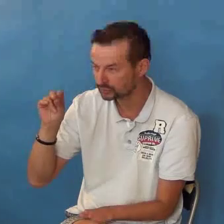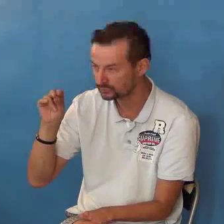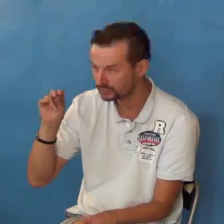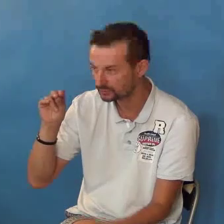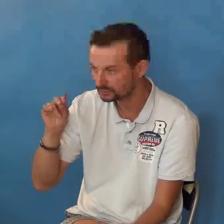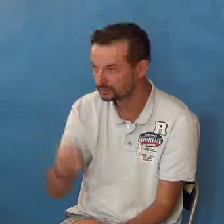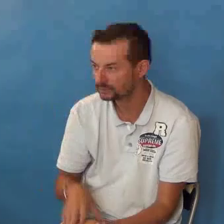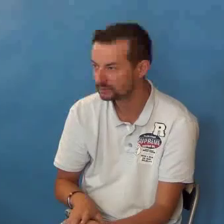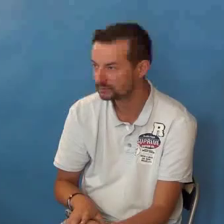Poniedziałek.